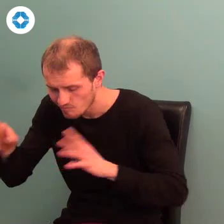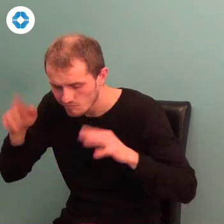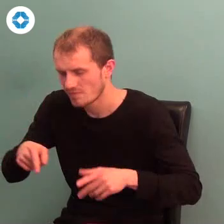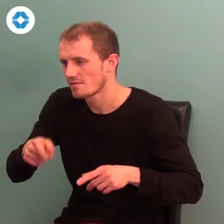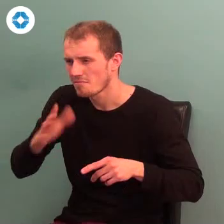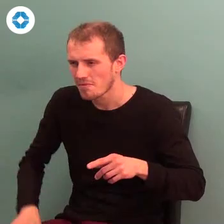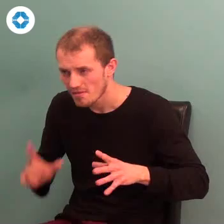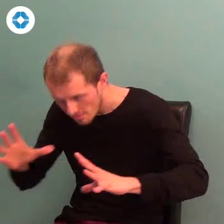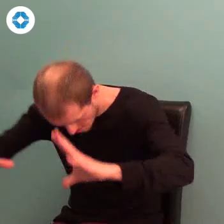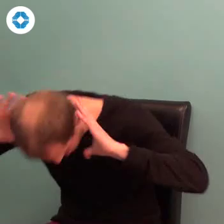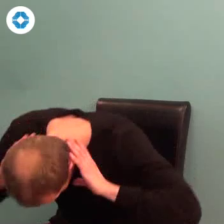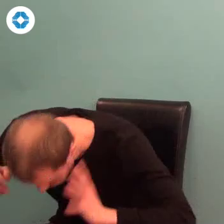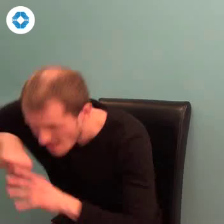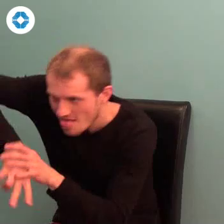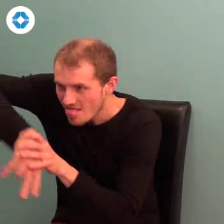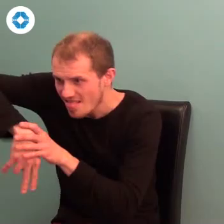Pies włożył pysk do słoja i utknął w nim.